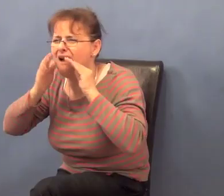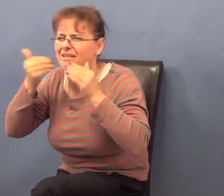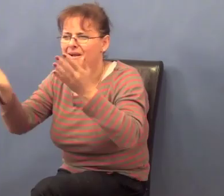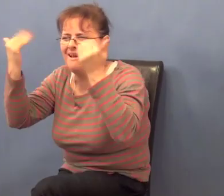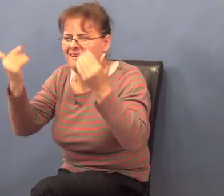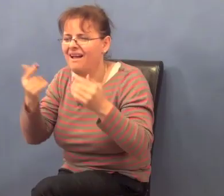Nie ma jej.